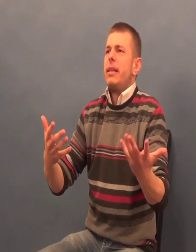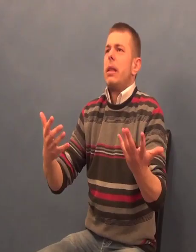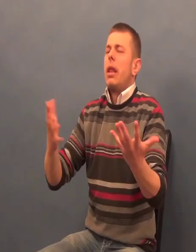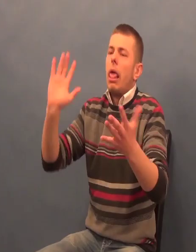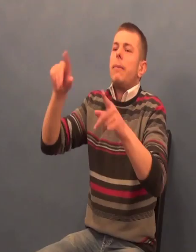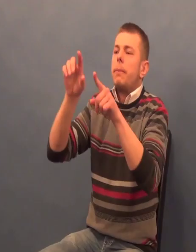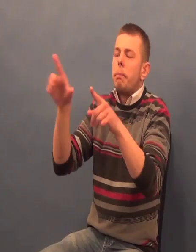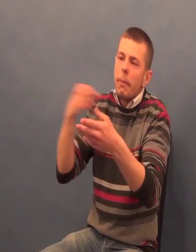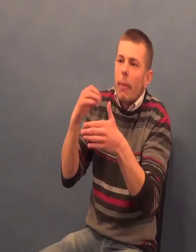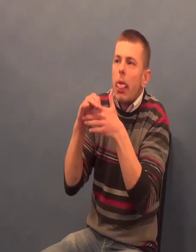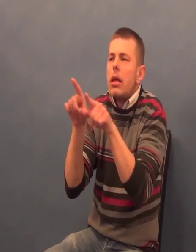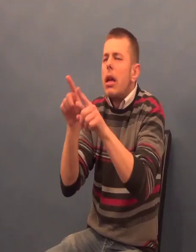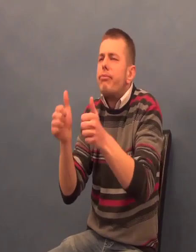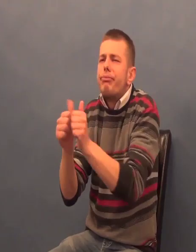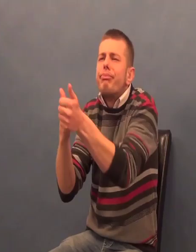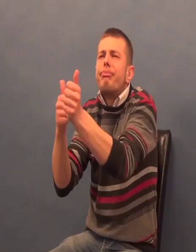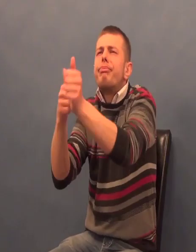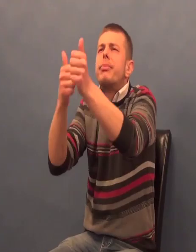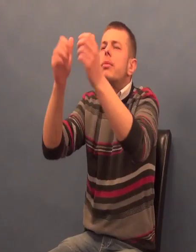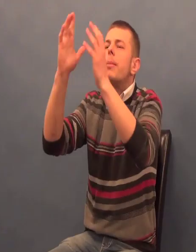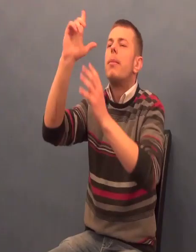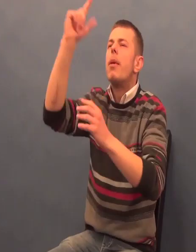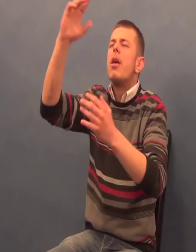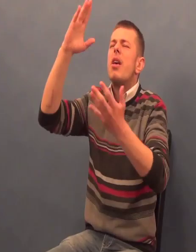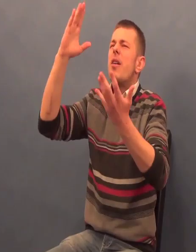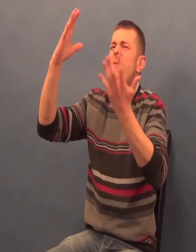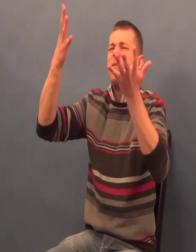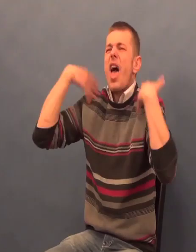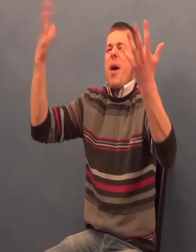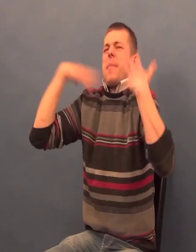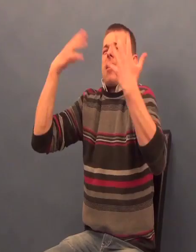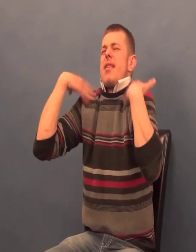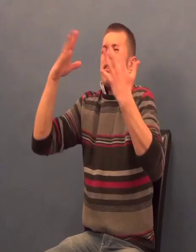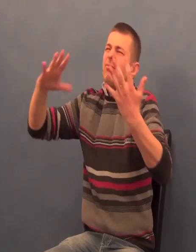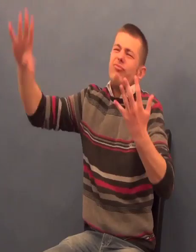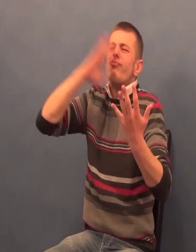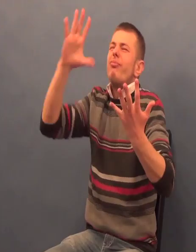Chłopiec i pies, a pies prowadzi, idą do takiego parku, parku.